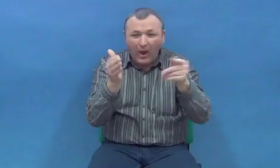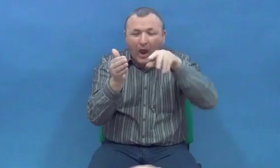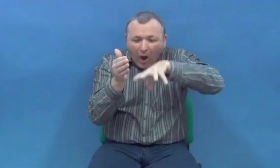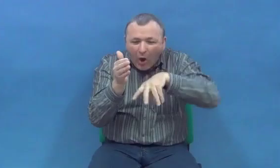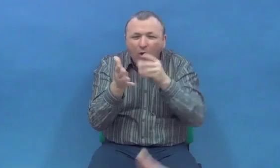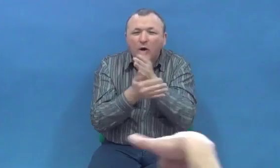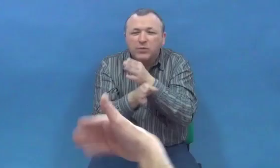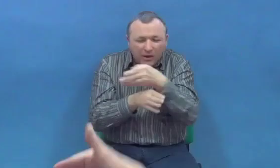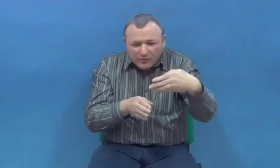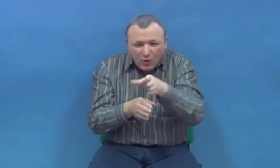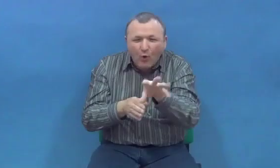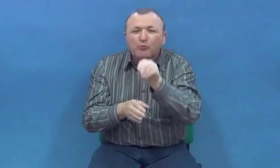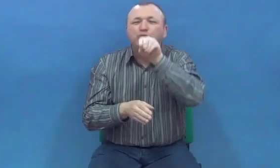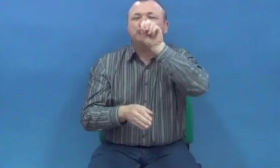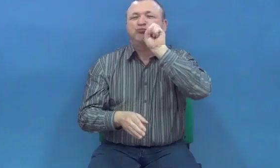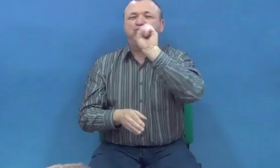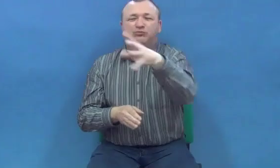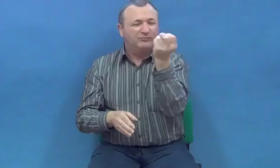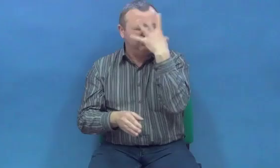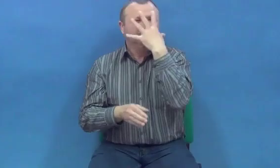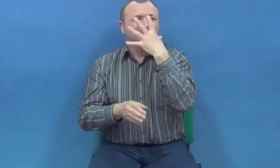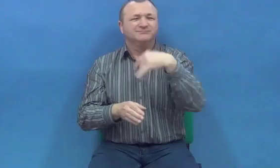Nabrała wody do pyszczka i opluła nią kota.